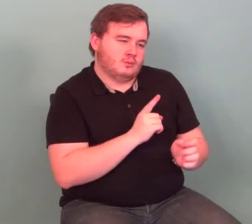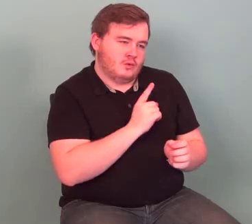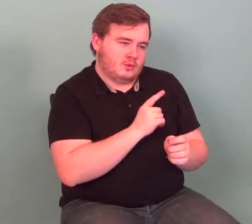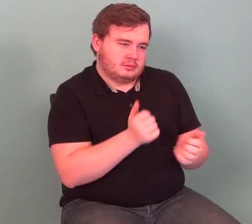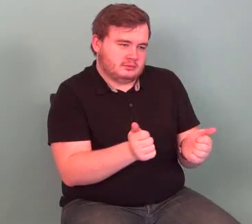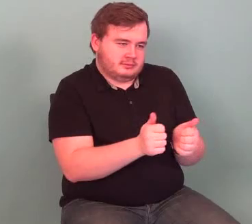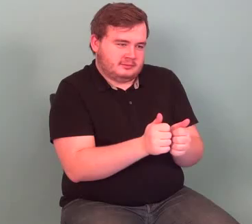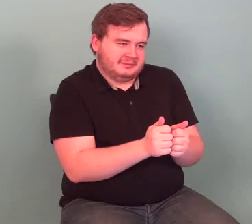Są razem.